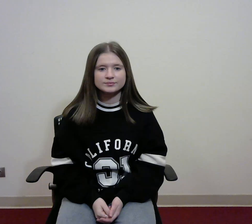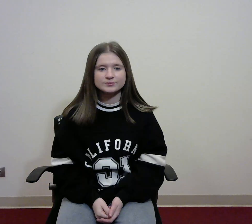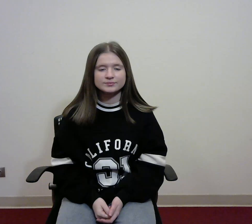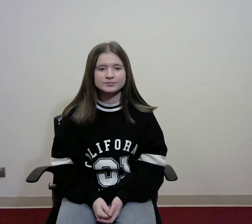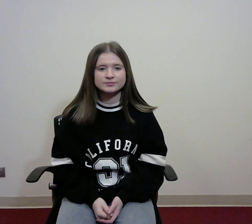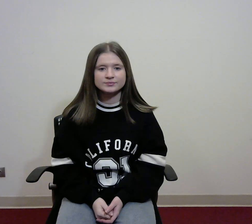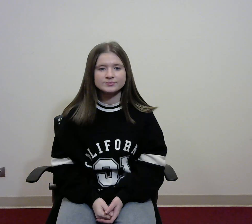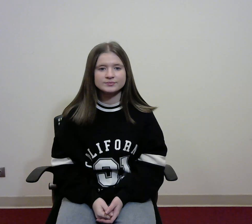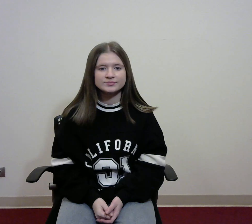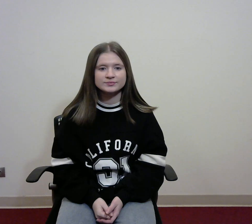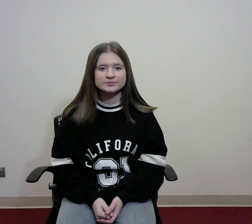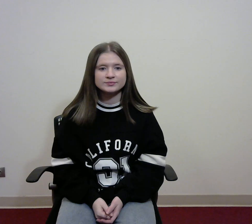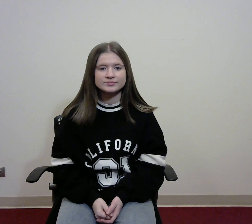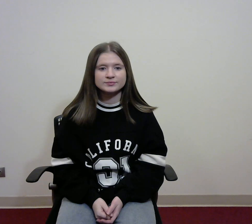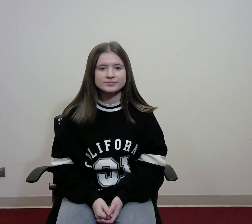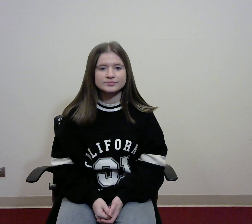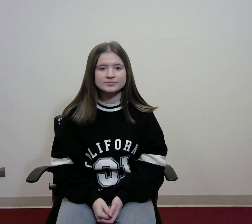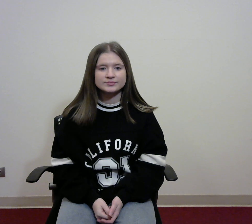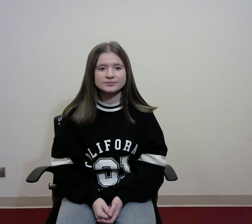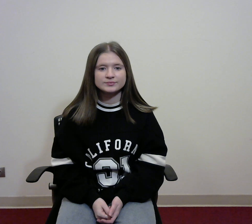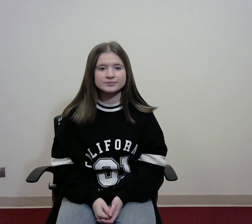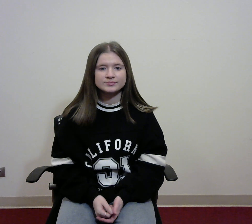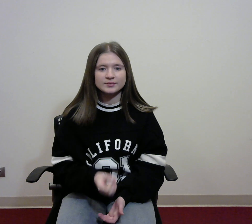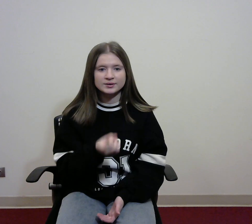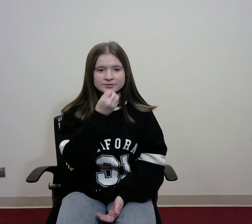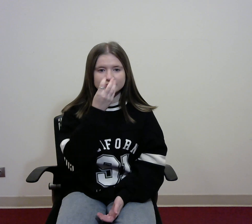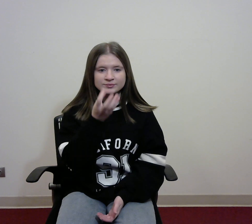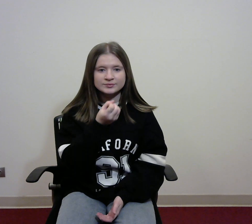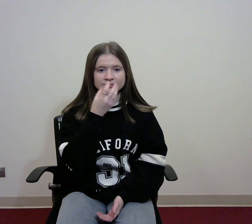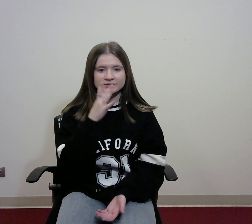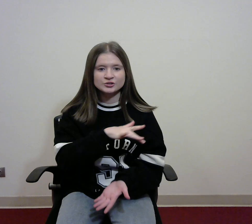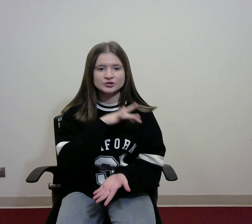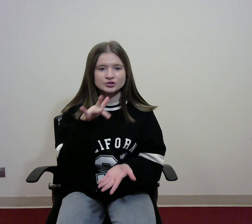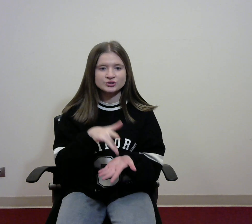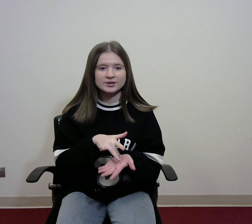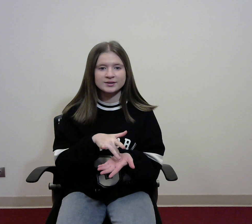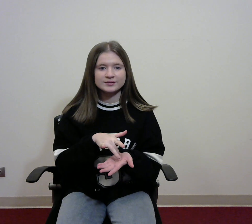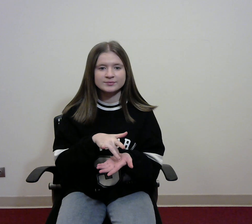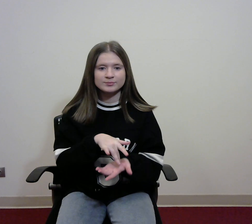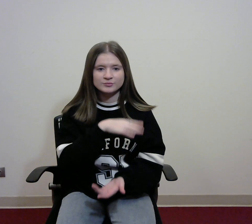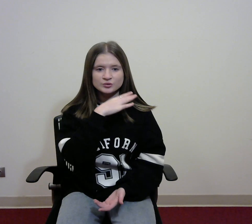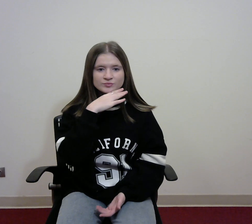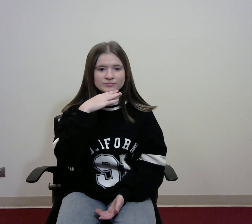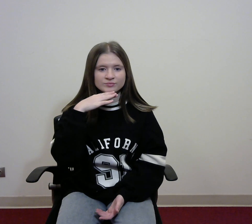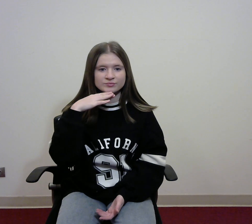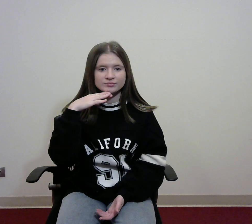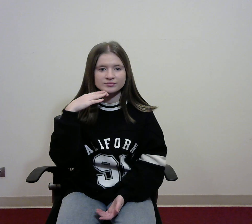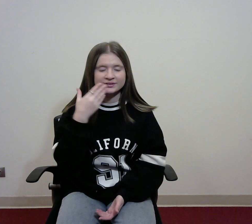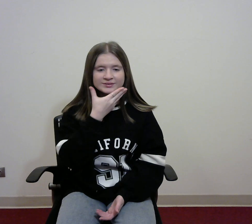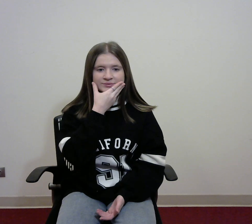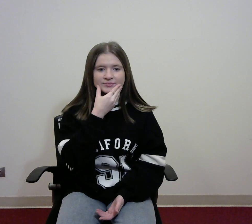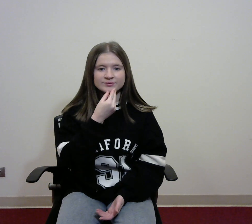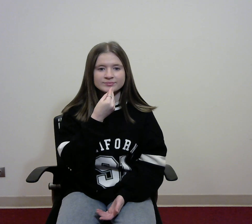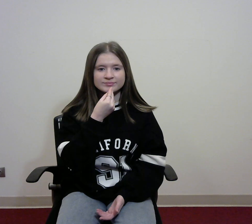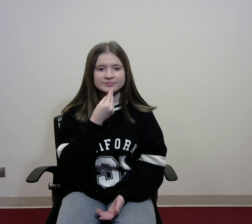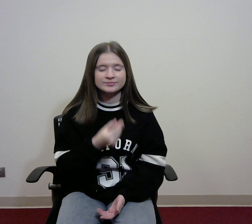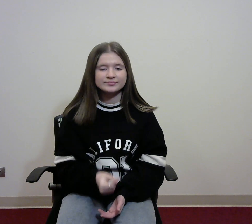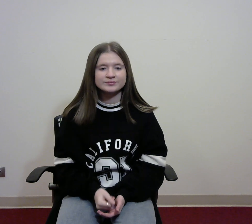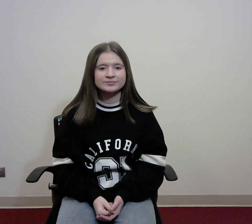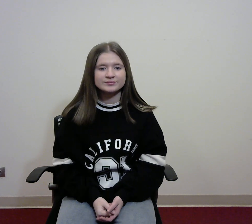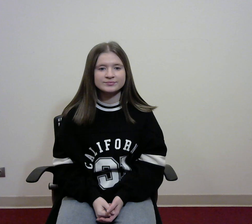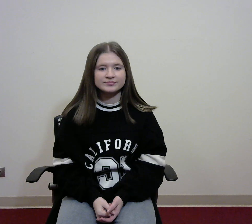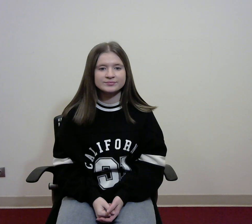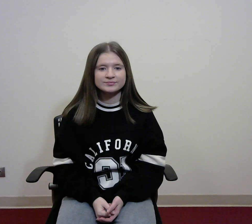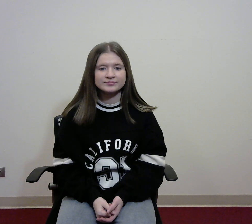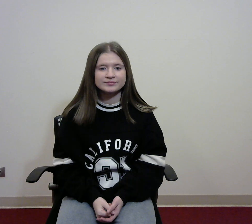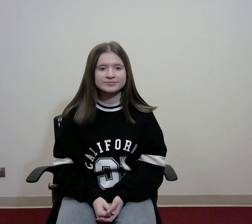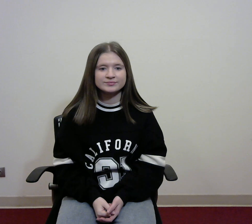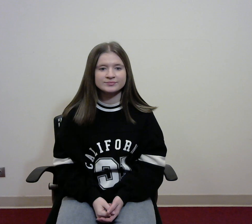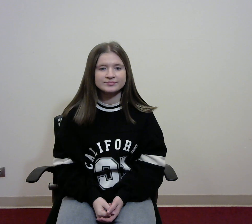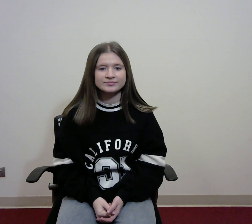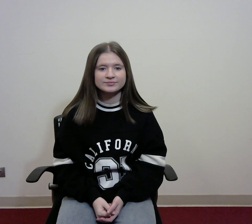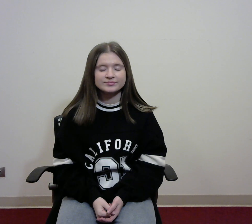Bakı şəhəri çox gözəldir